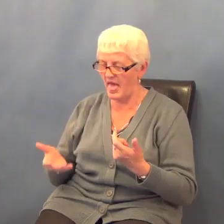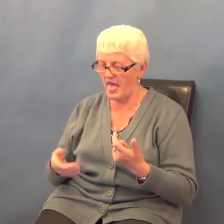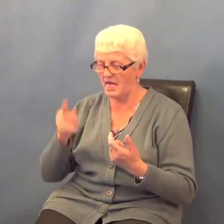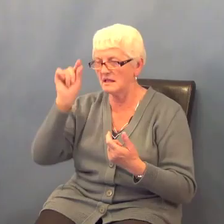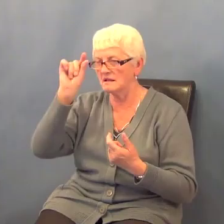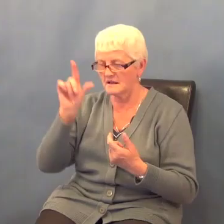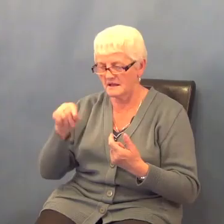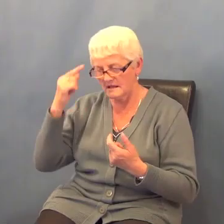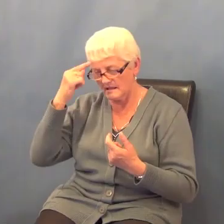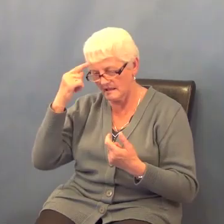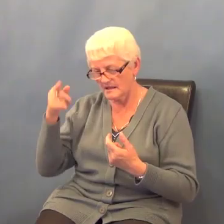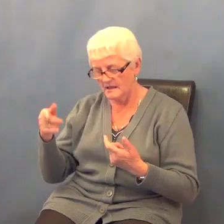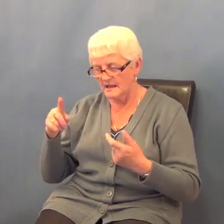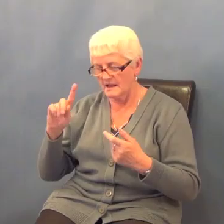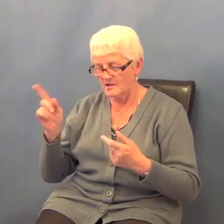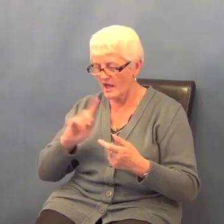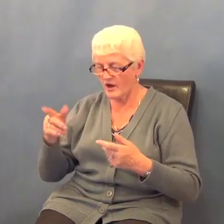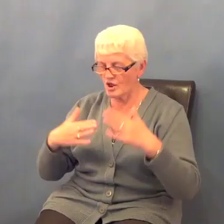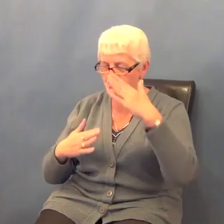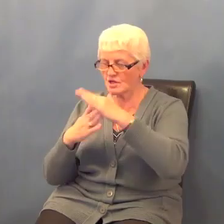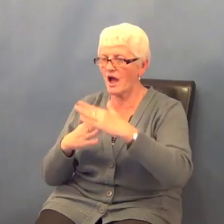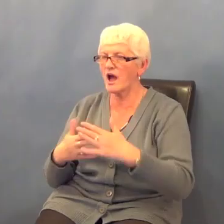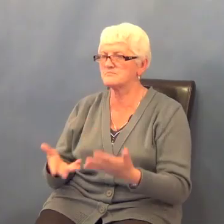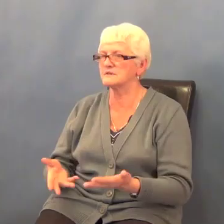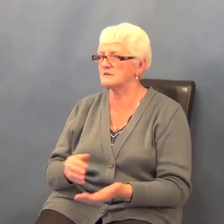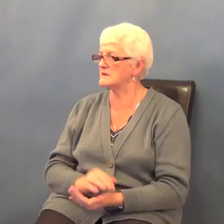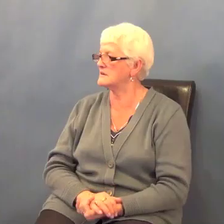Jest pytajnik, więc nie wolno, stop.